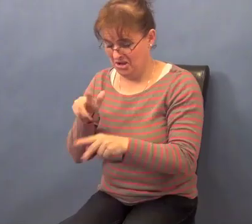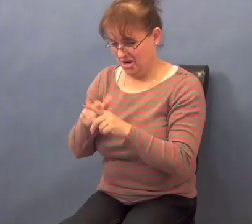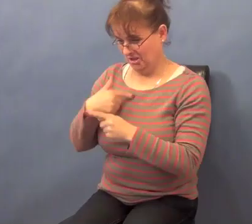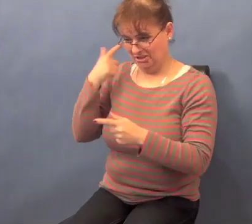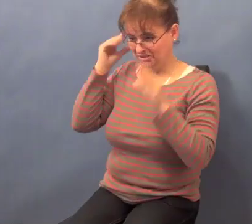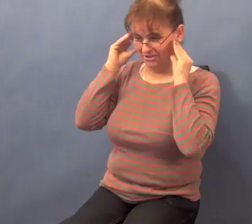Koń?